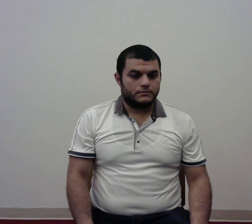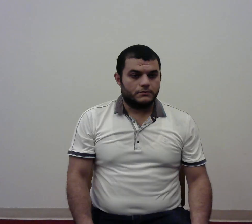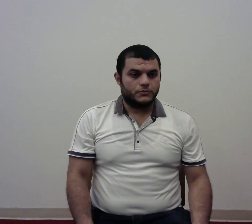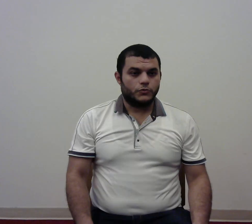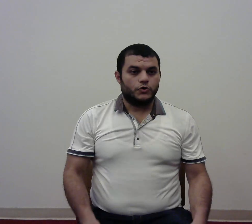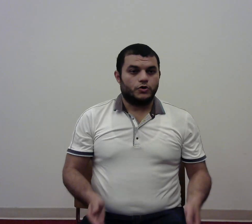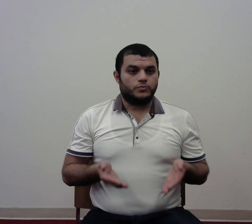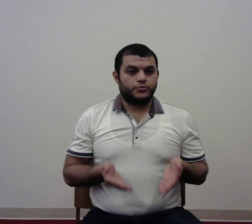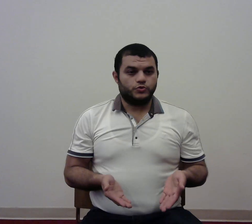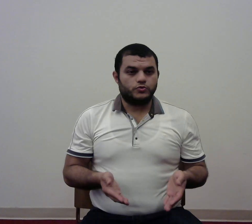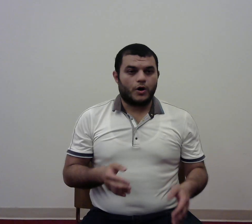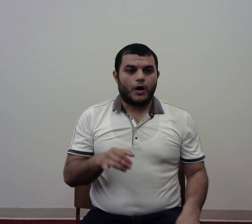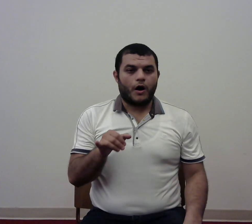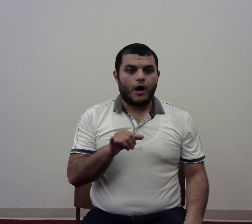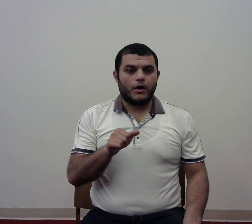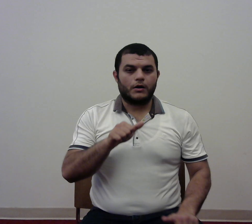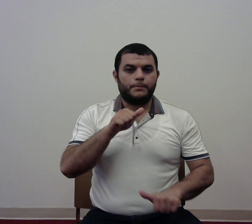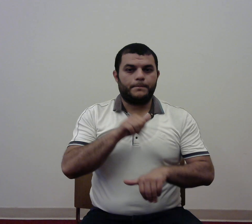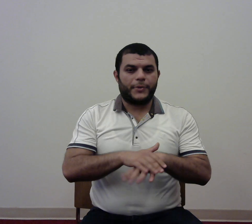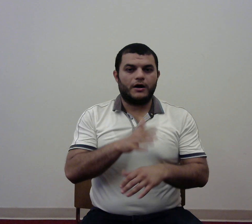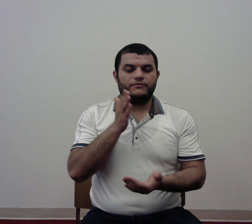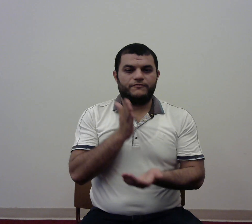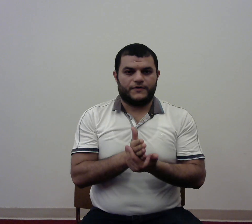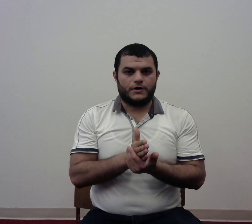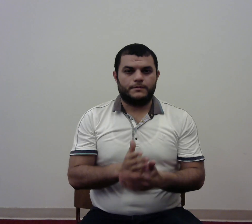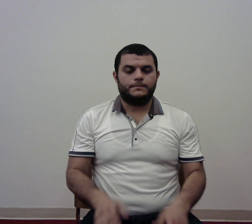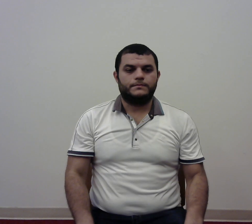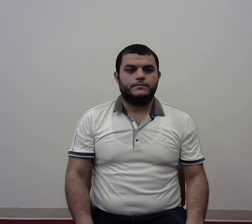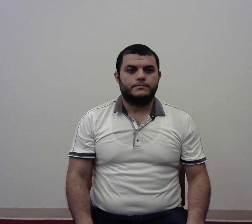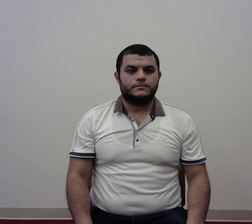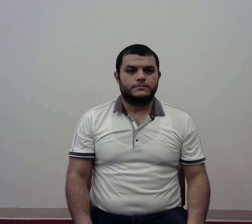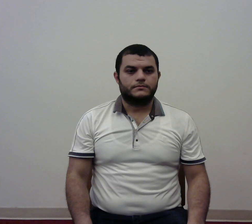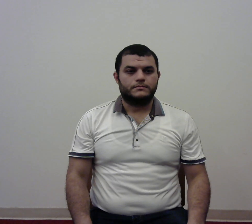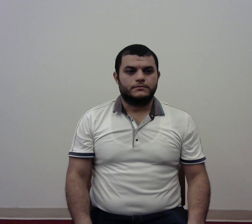Burda harda bank var?